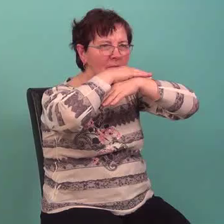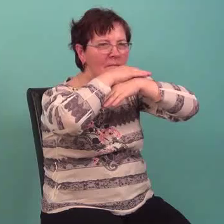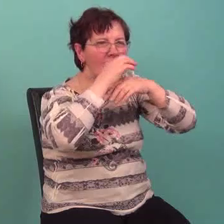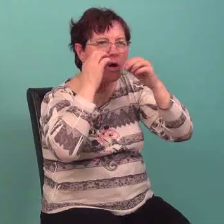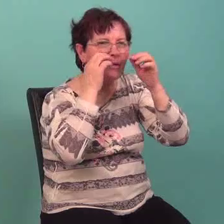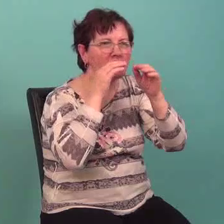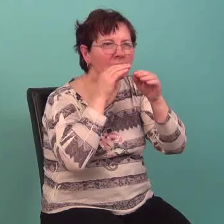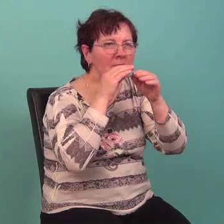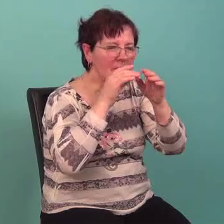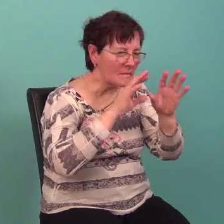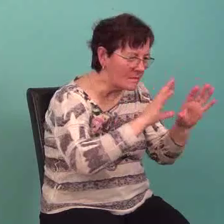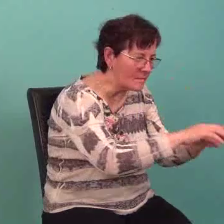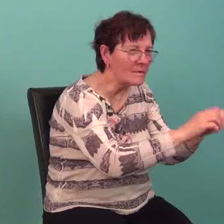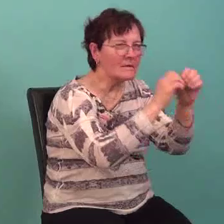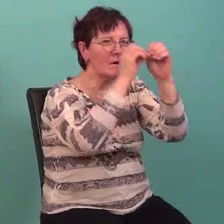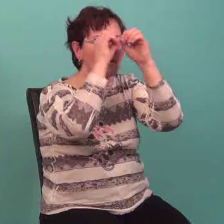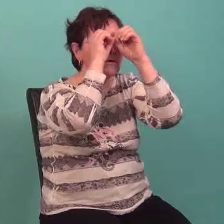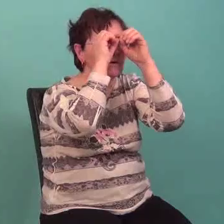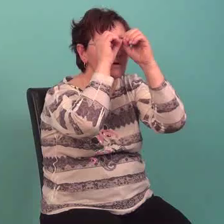Kot bierze lornetkę i przykłada ją do oczu.